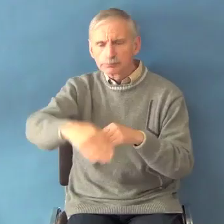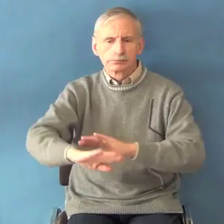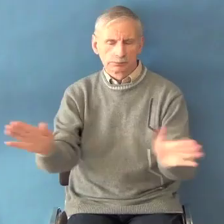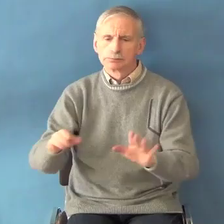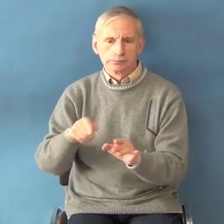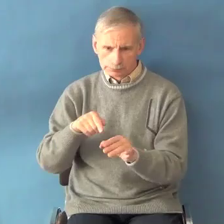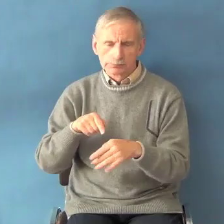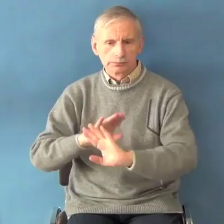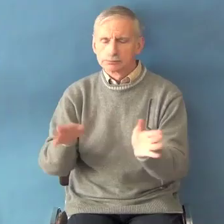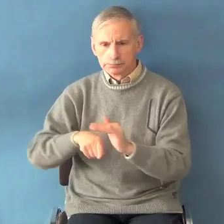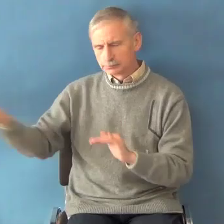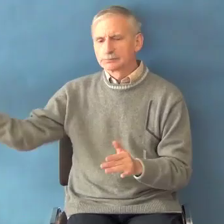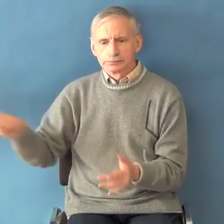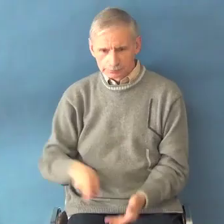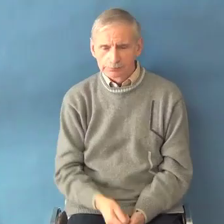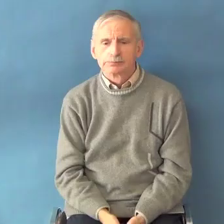Nie. Uciekać.